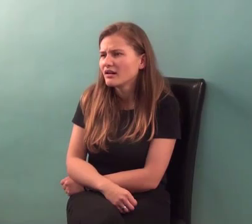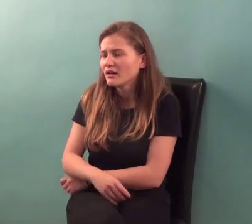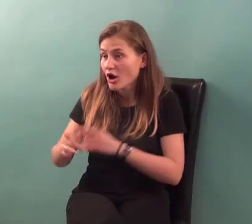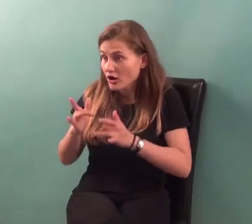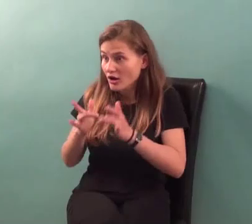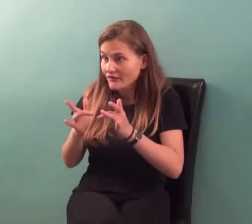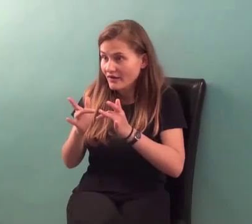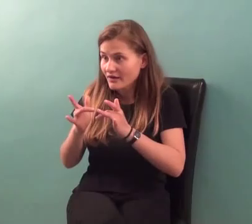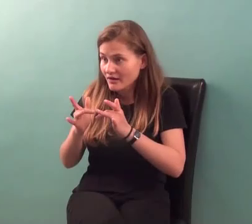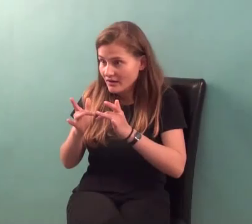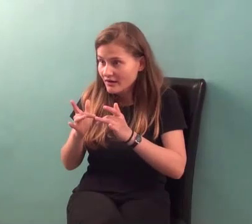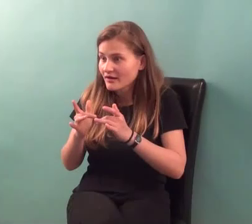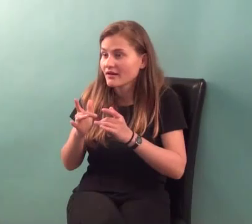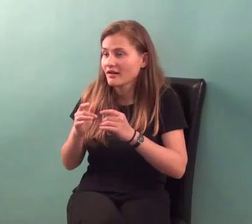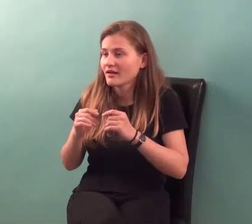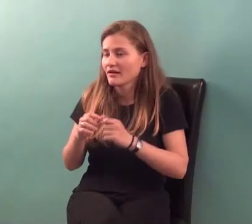Rower?